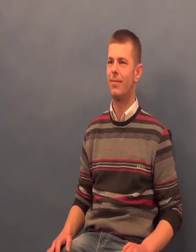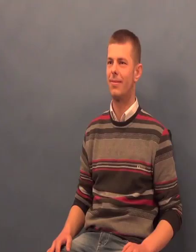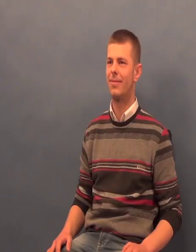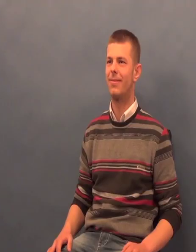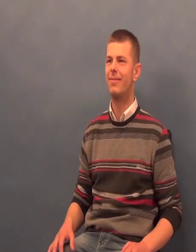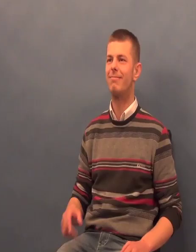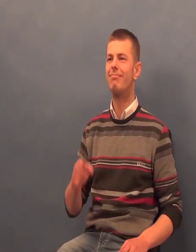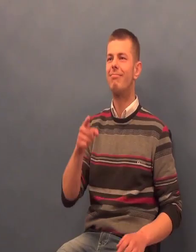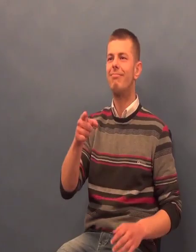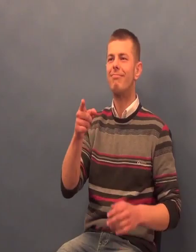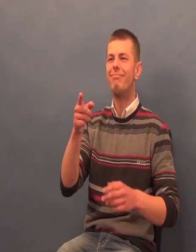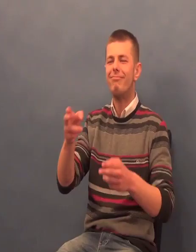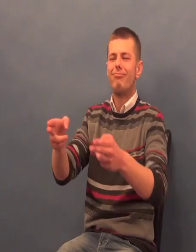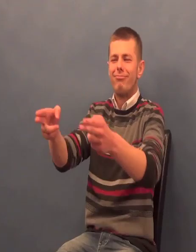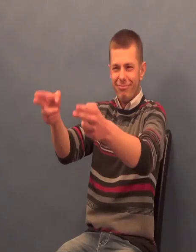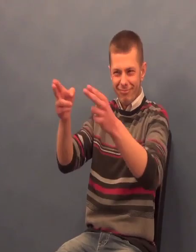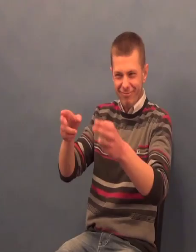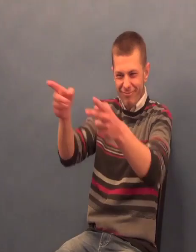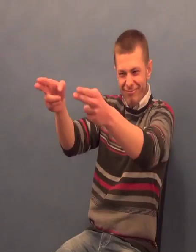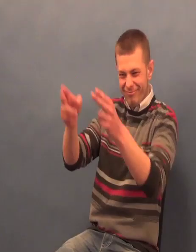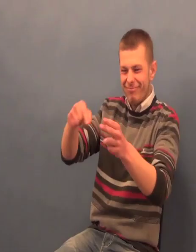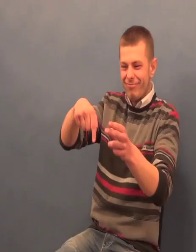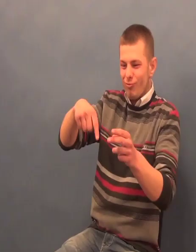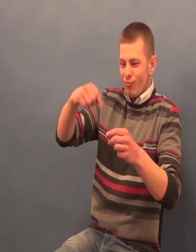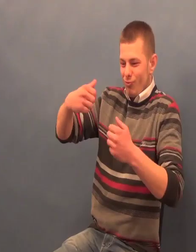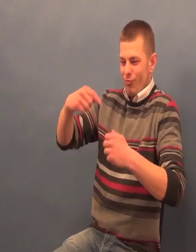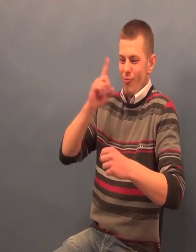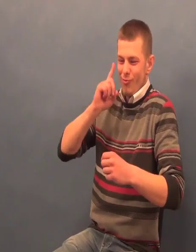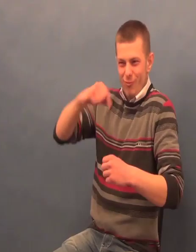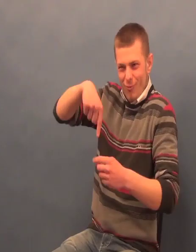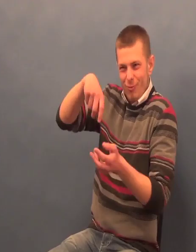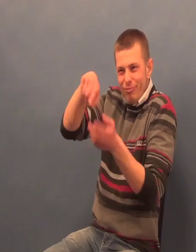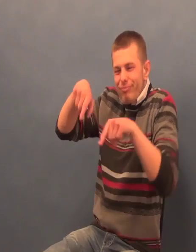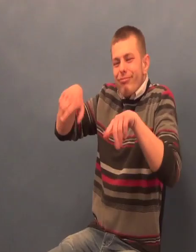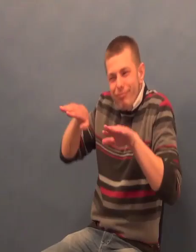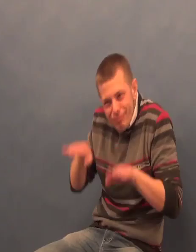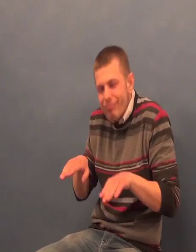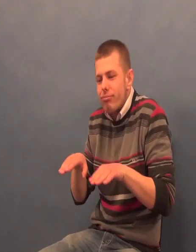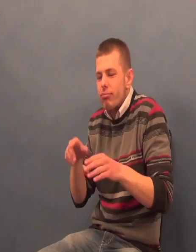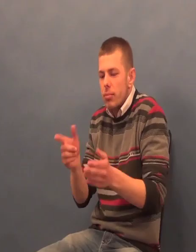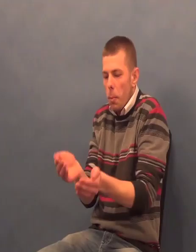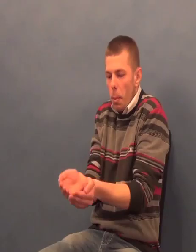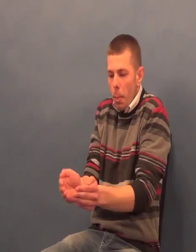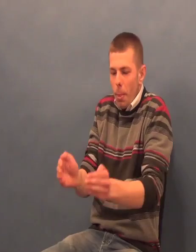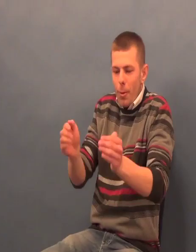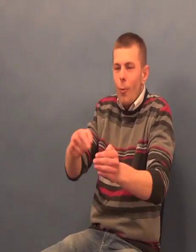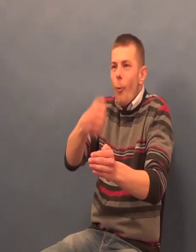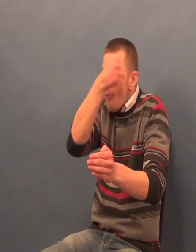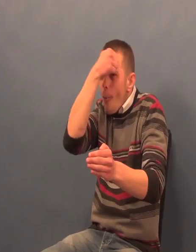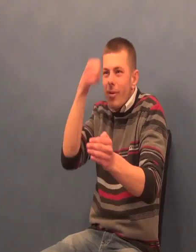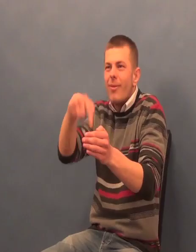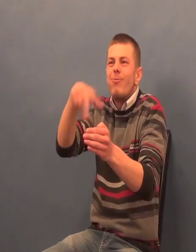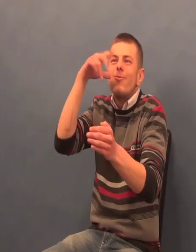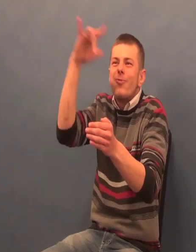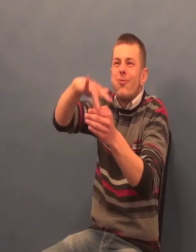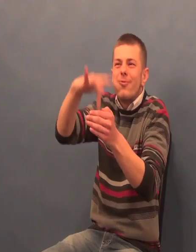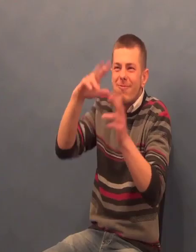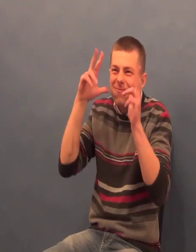Jest łóżko i na tym łóżku siedzi chłopak, a obok niego jest słoik z żabą w środku.